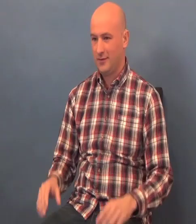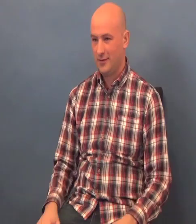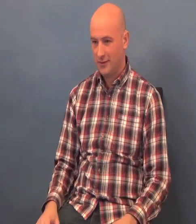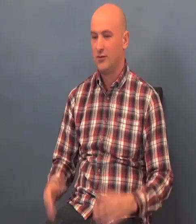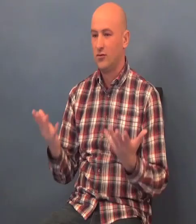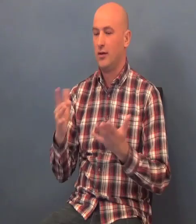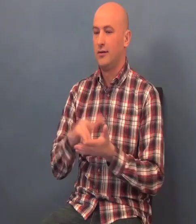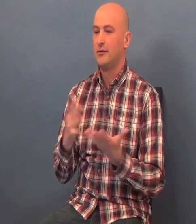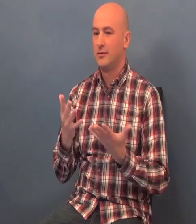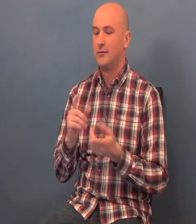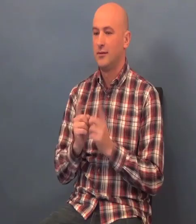A gdzie się spotkamy?